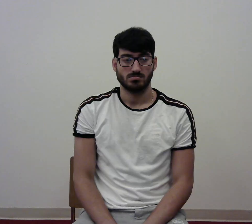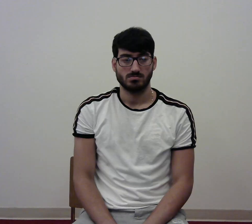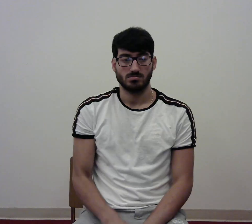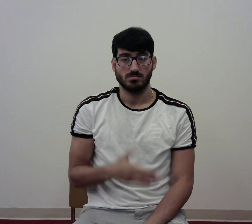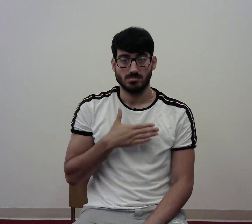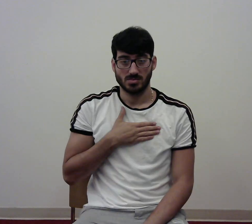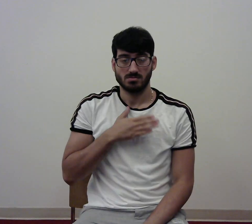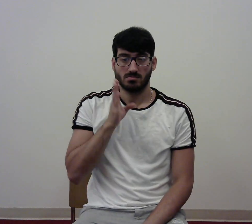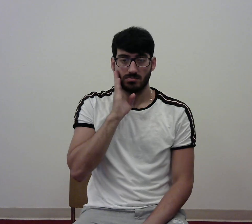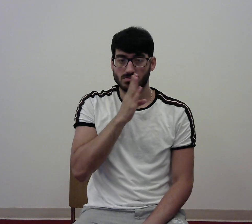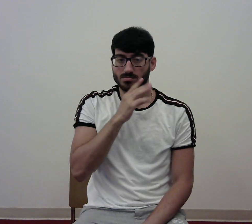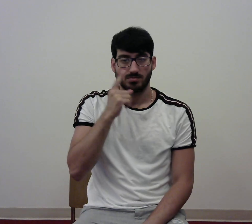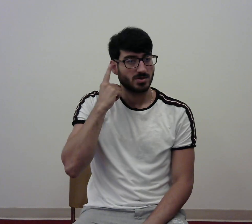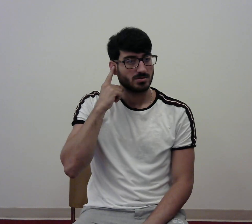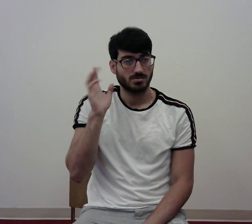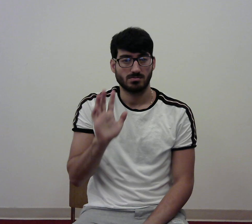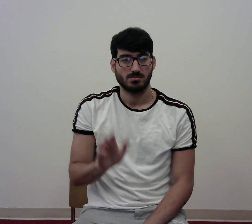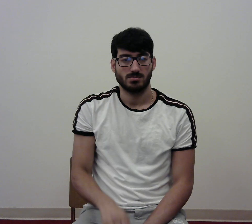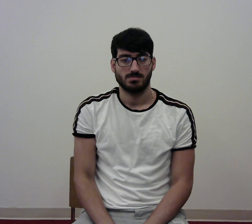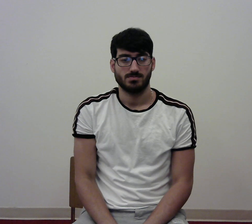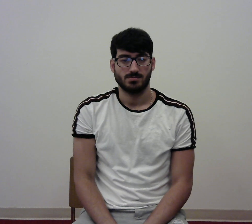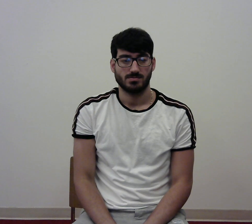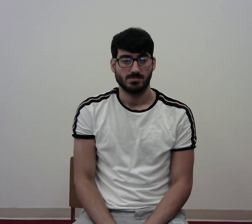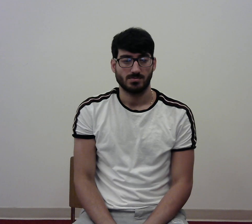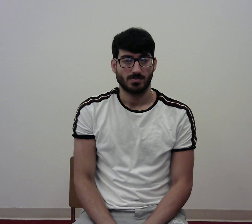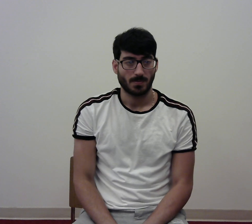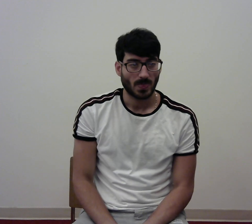Mənim anam eşitmir